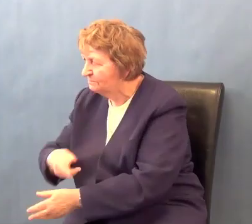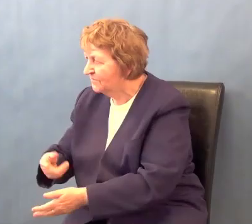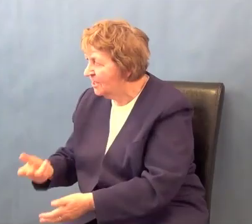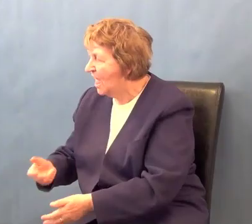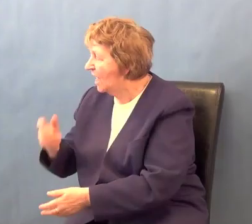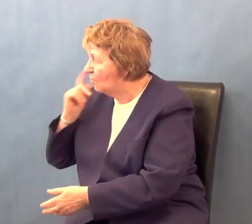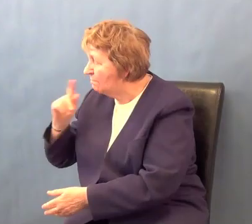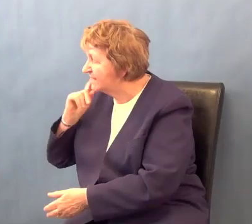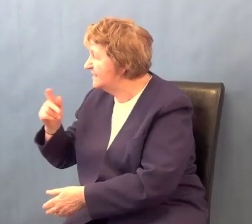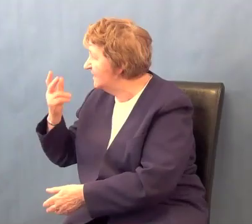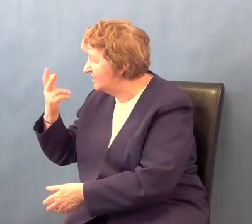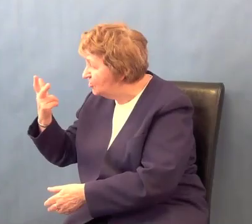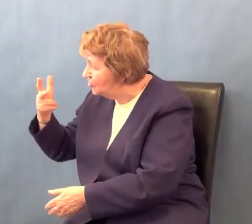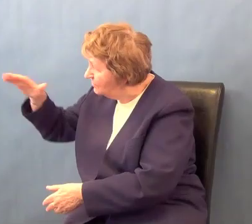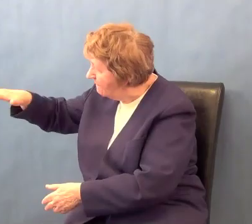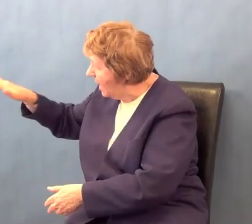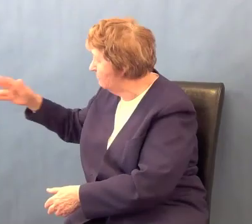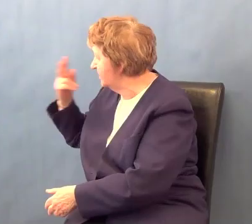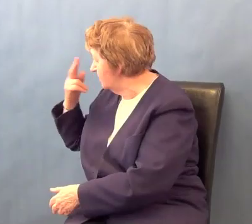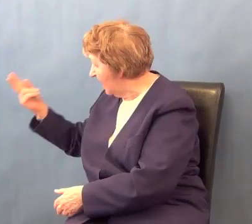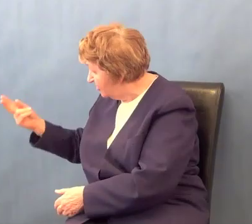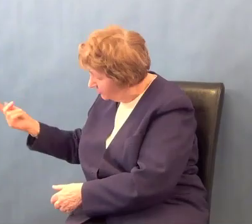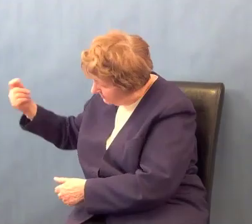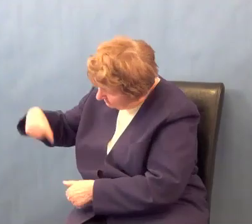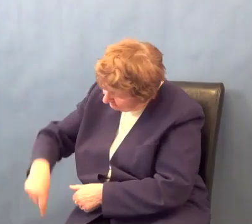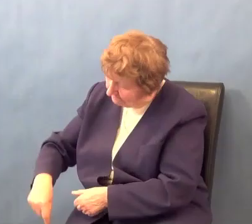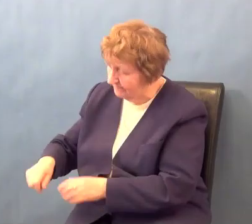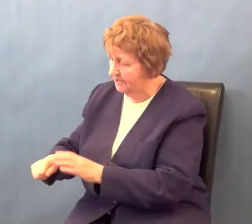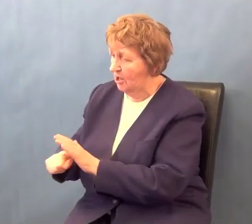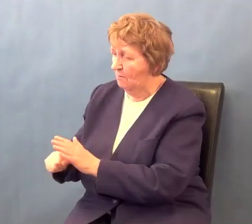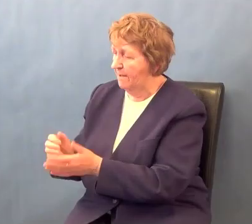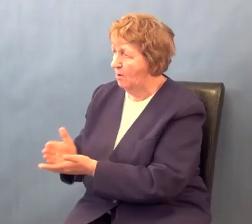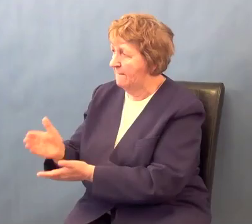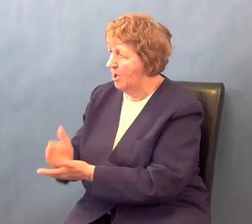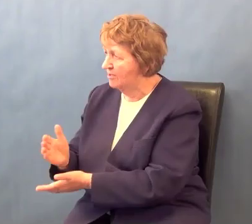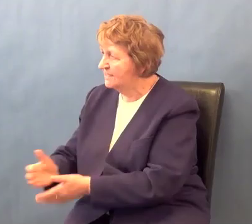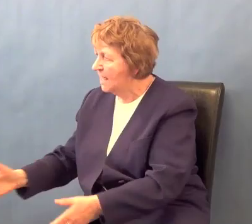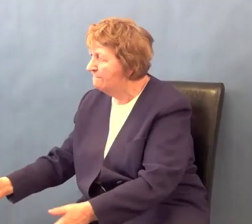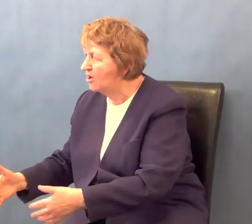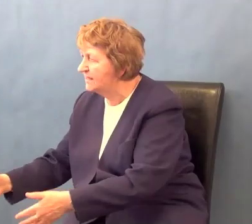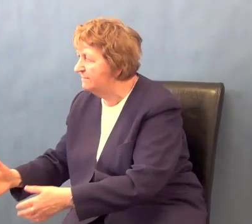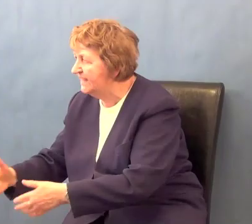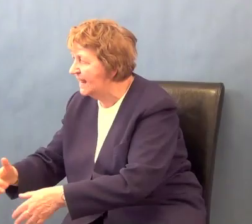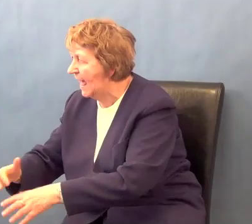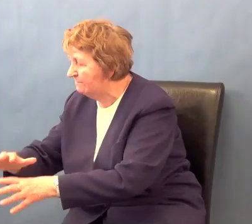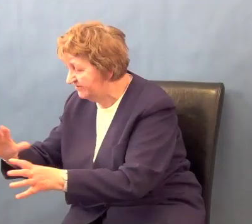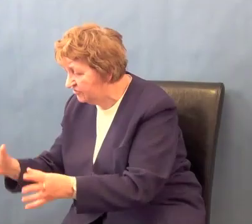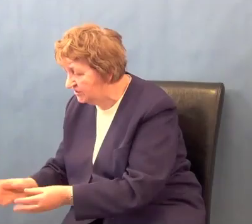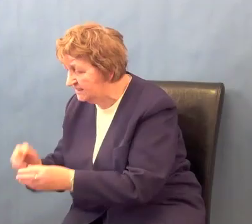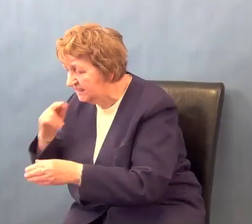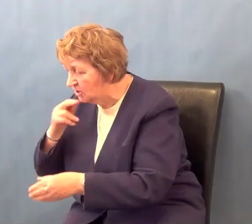Trzech chłopców przyszło pomóc zbierać gruszki.